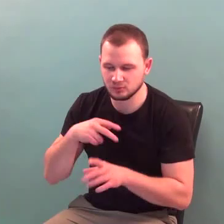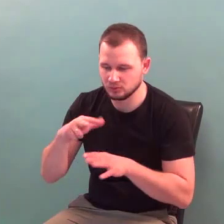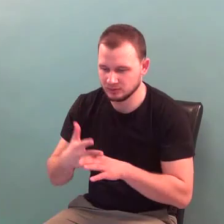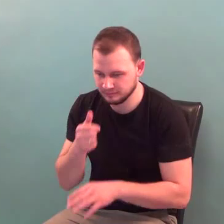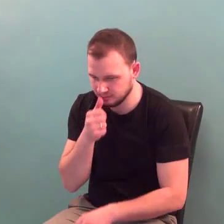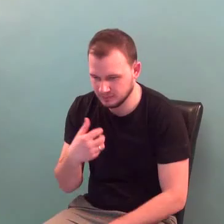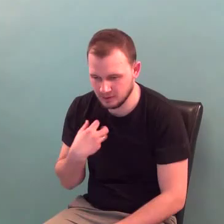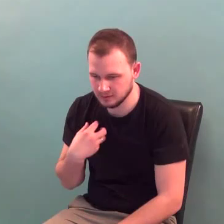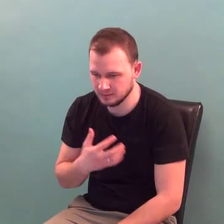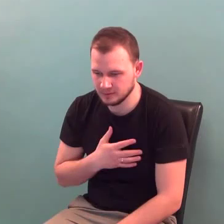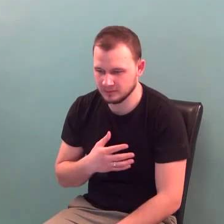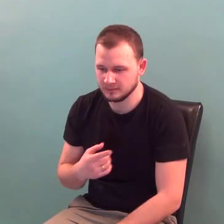O ósmej trzydzieści nie mogę, mam angielski.